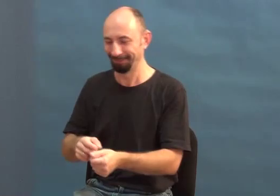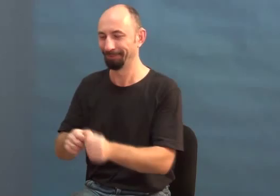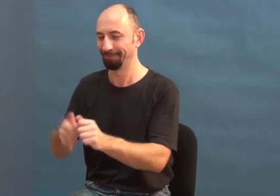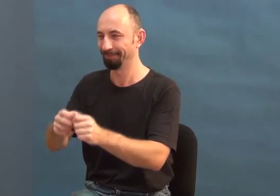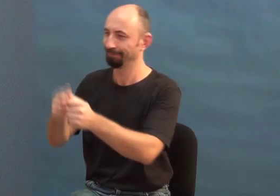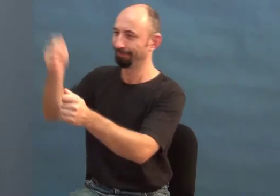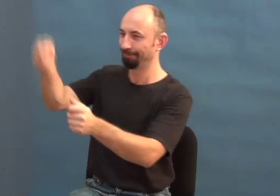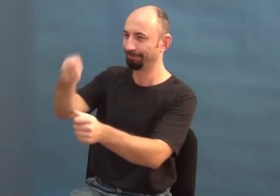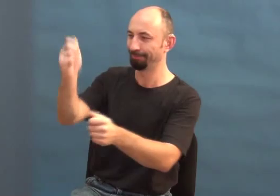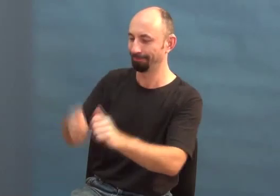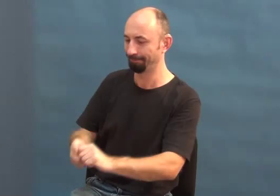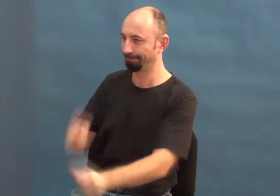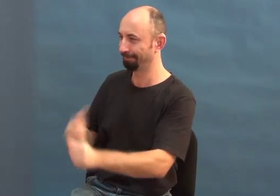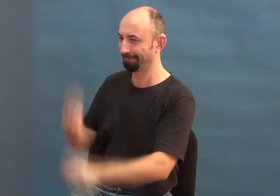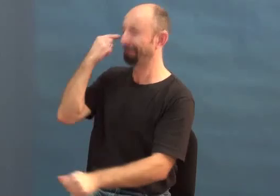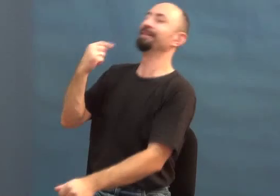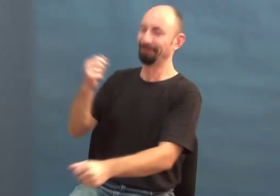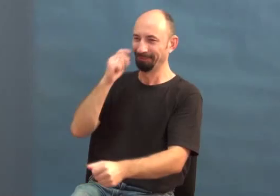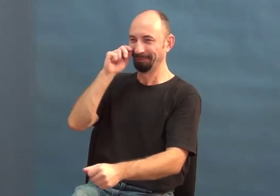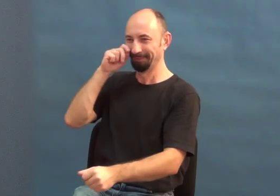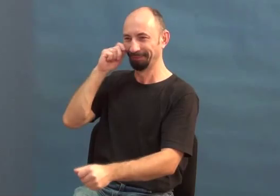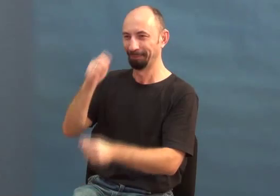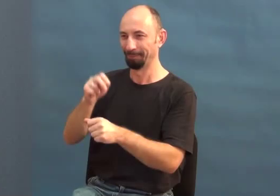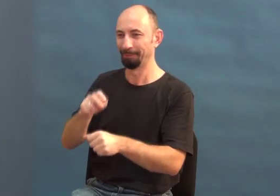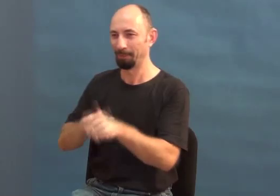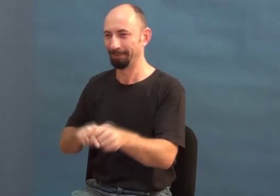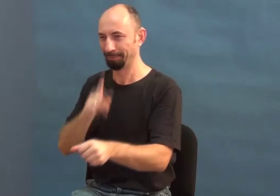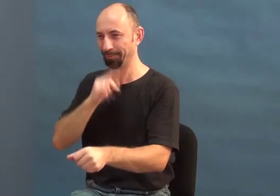Znowu resztki masy wyrzuca za siebie, trafiają policjanta, a ten ściera je z twarzy.